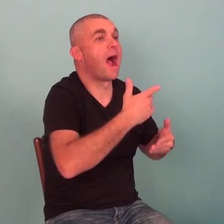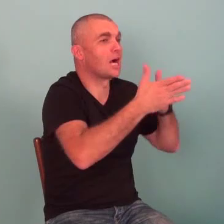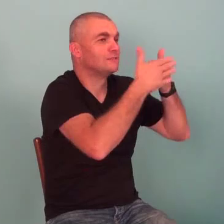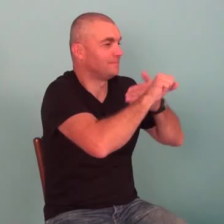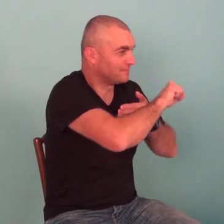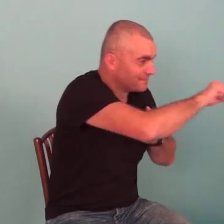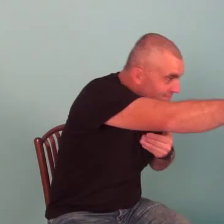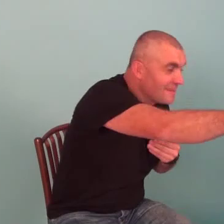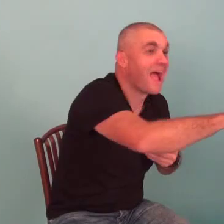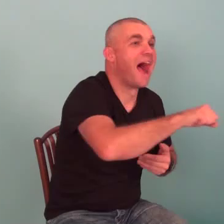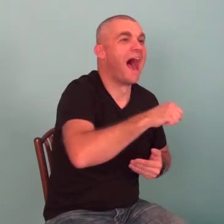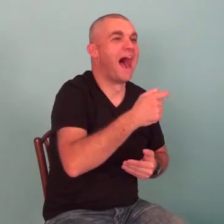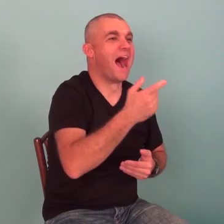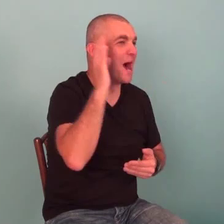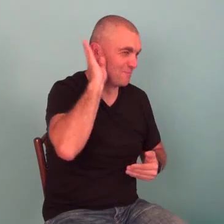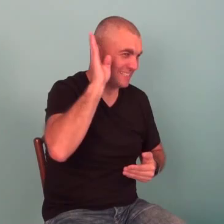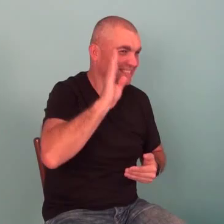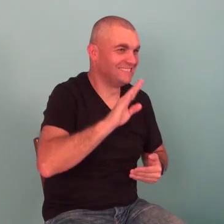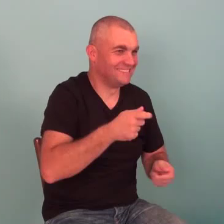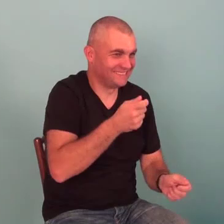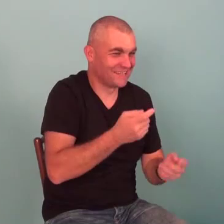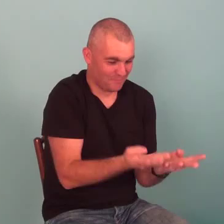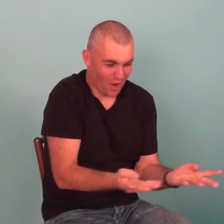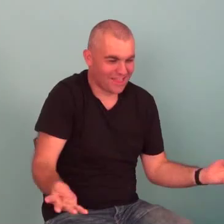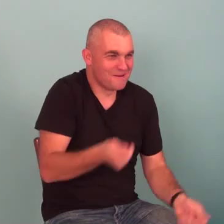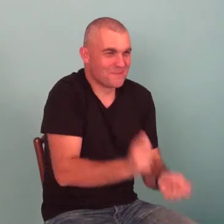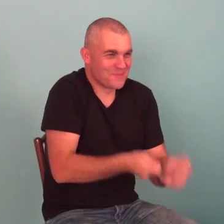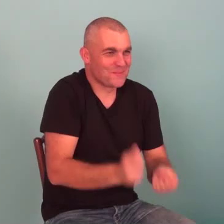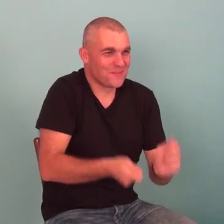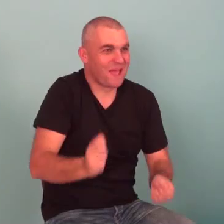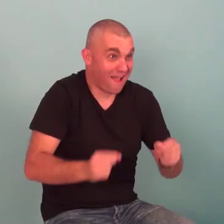Otwiera drzwi, a tam miś gra na położonym płocie jak na cymbałkach.